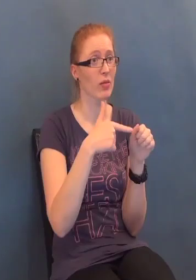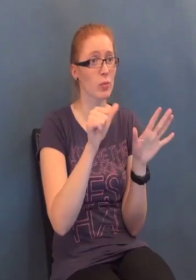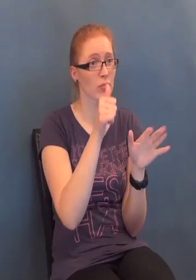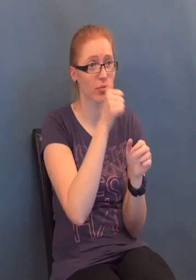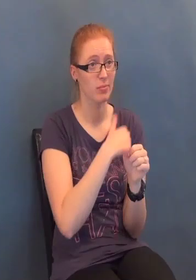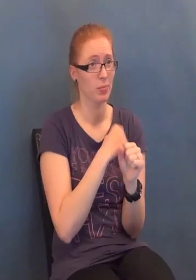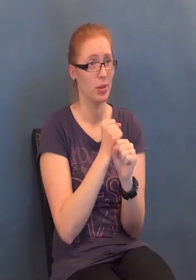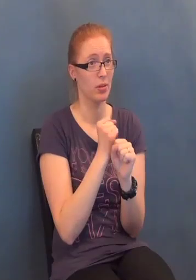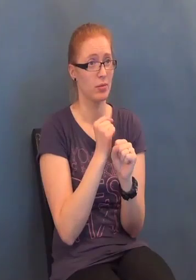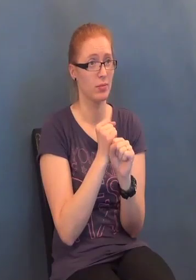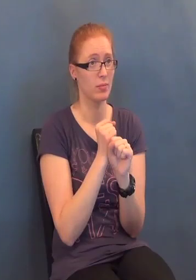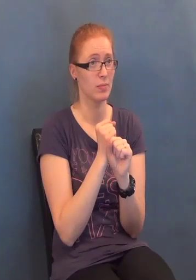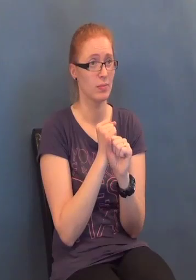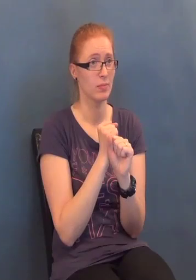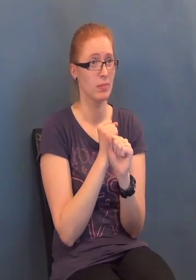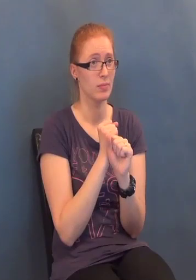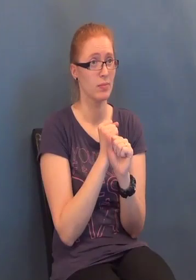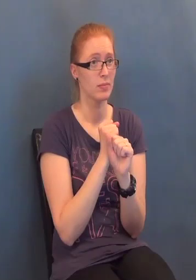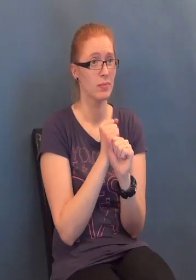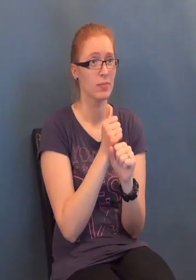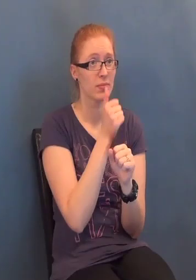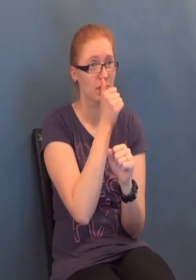Dwudziestego szóstego nie mogę, pracuję.